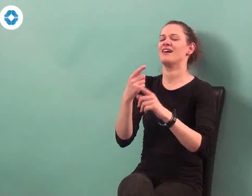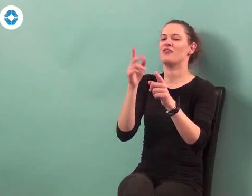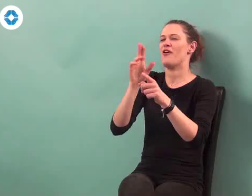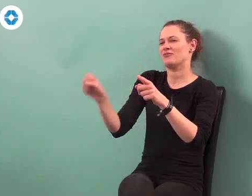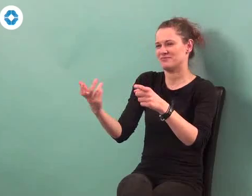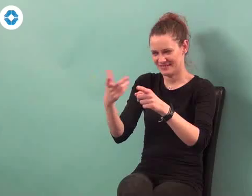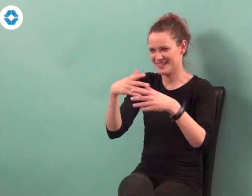Tak, ona jest zdenerwowana.